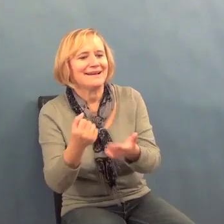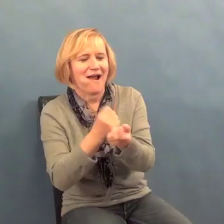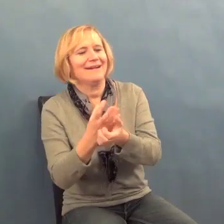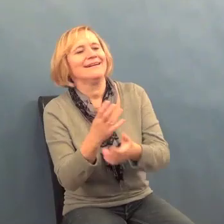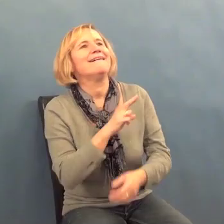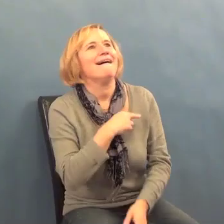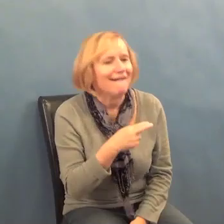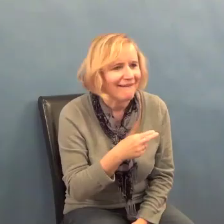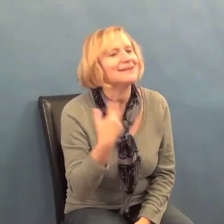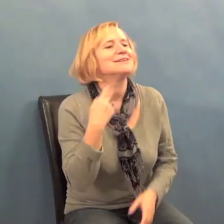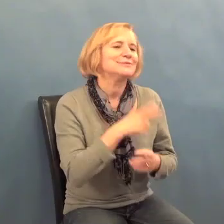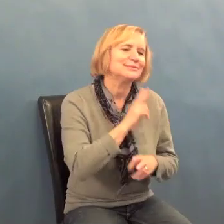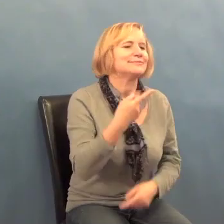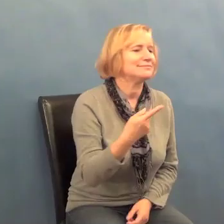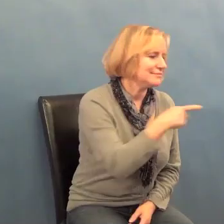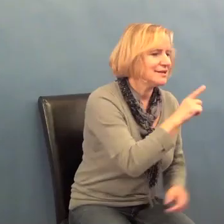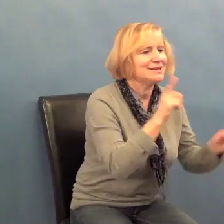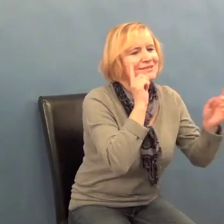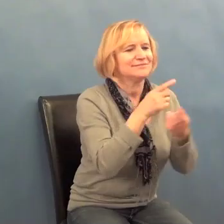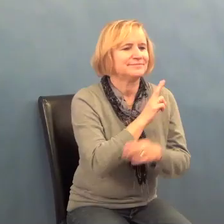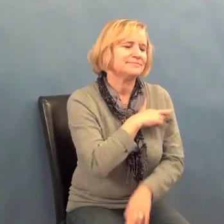Policjant patrzy, jak Charlie Chaplin reperuje szybę.